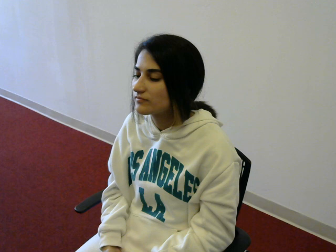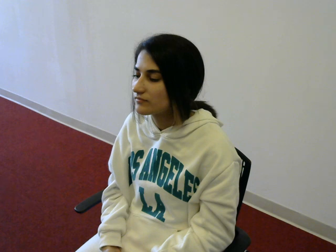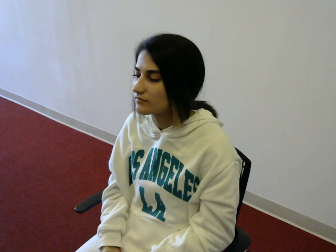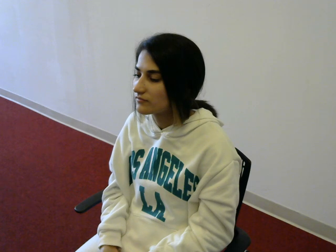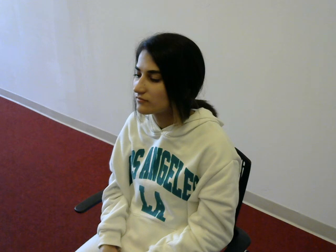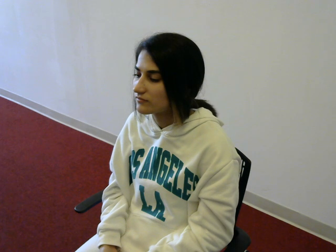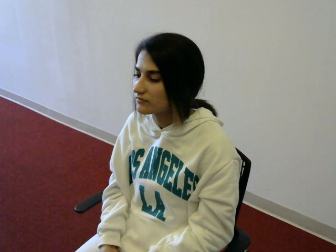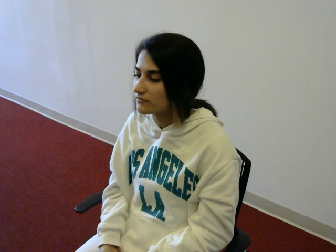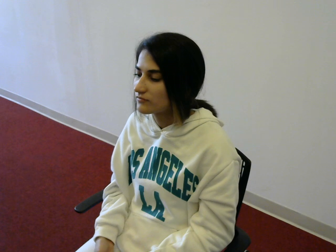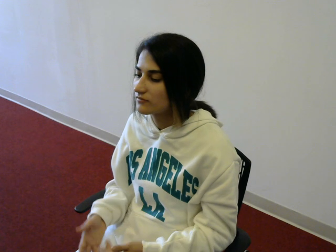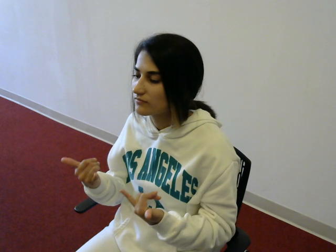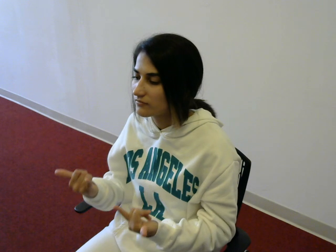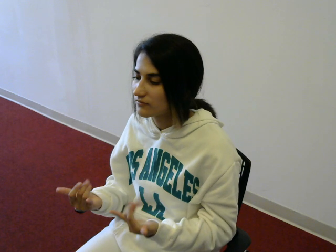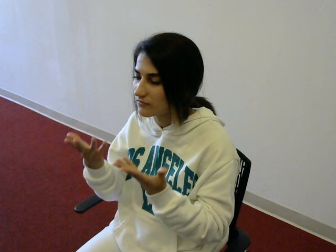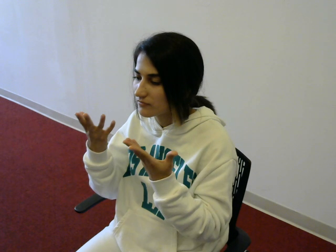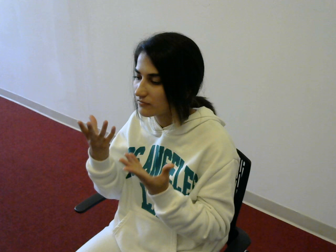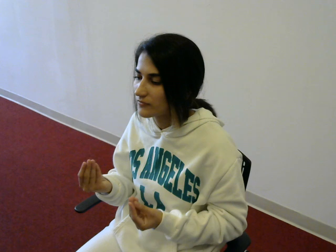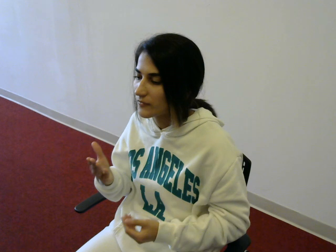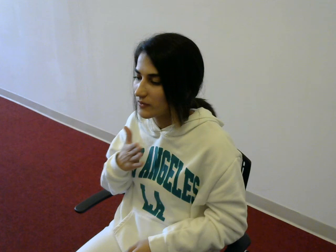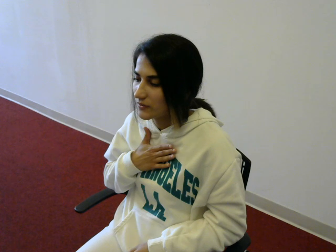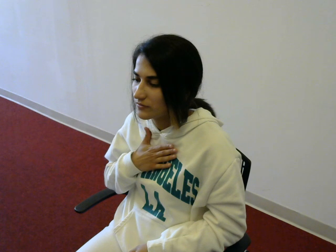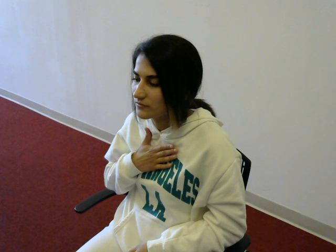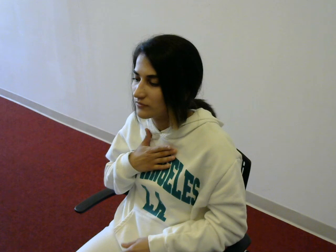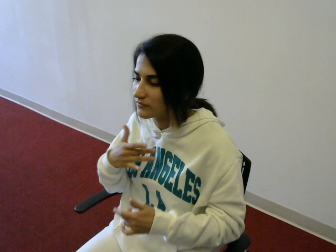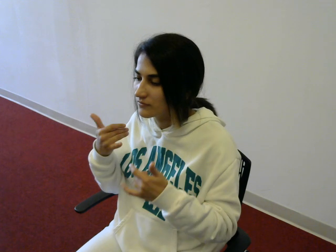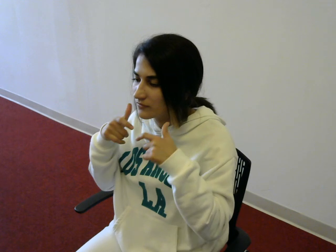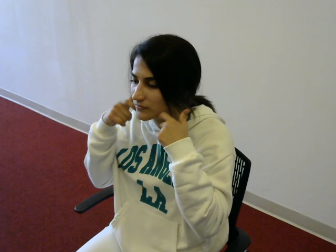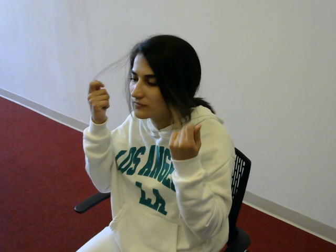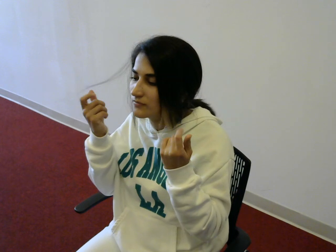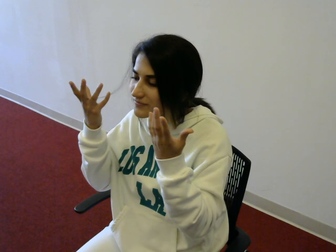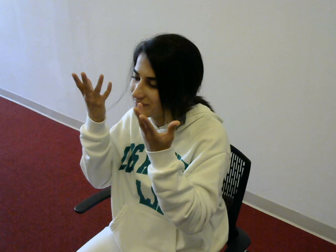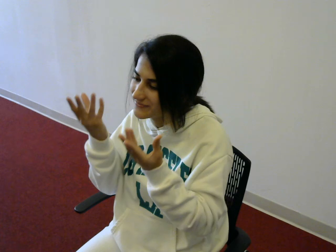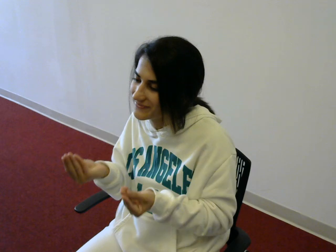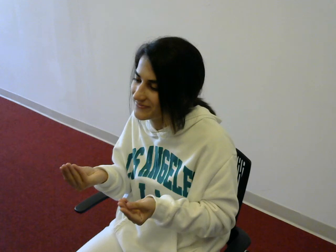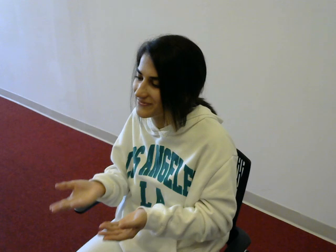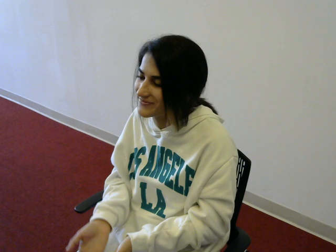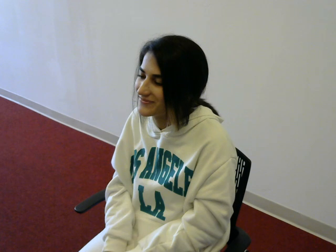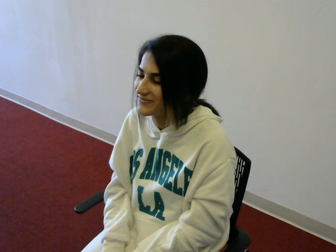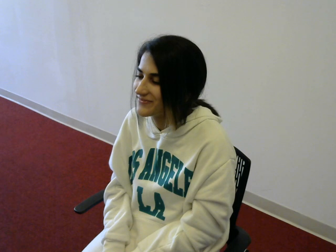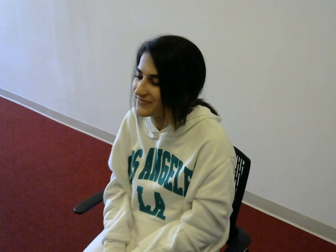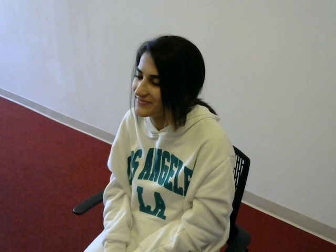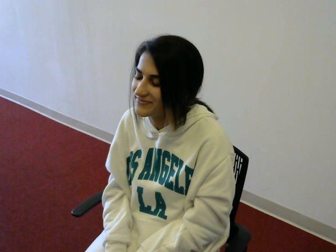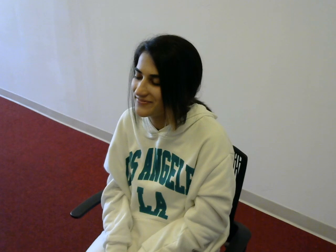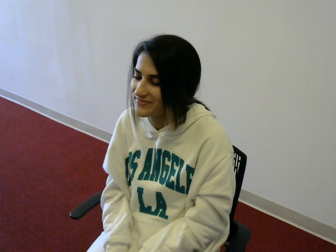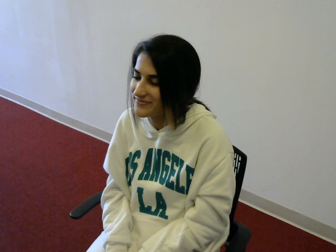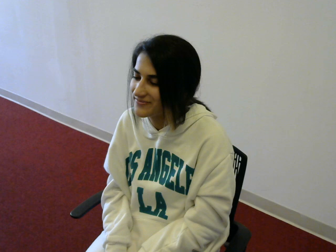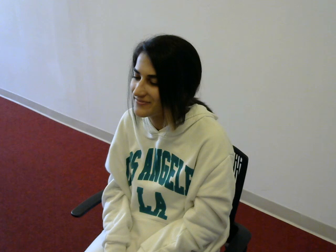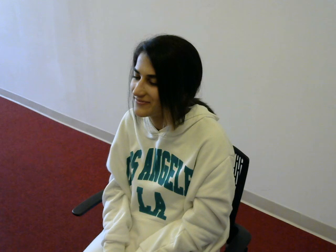Bu gün mənim ad günümdür